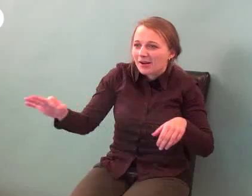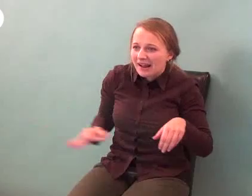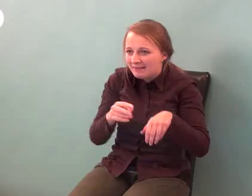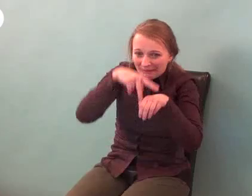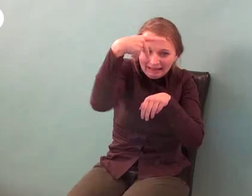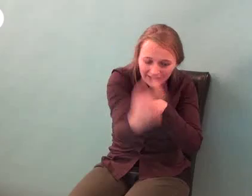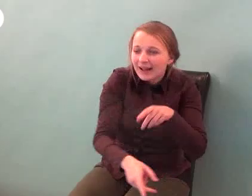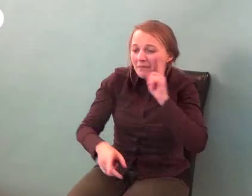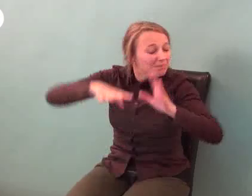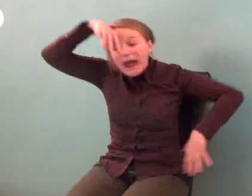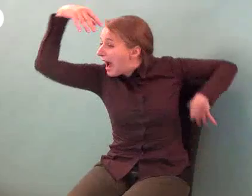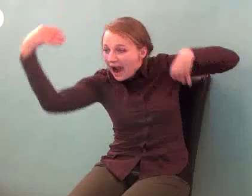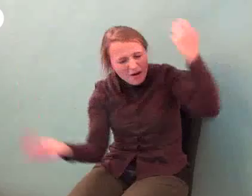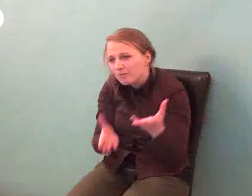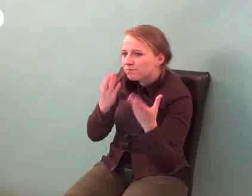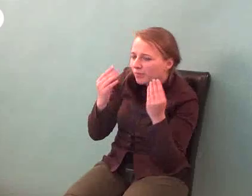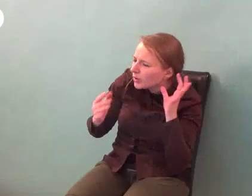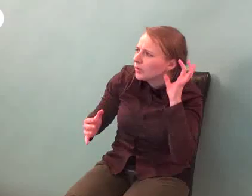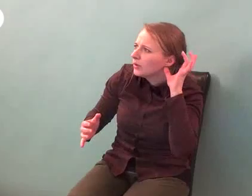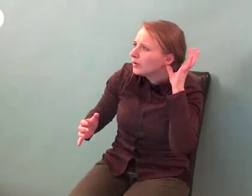Chłopiec też wpada do wody, jest cały mokry, nagle słyszy coś.